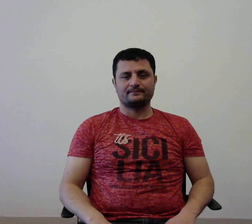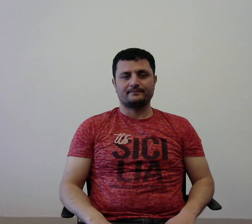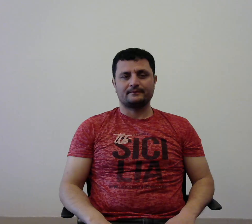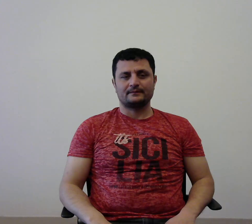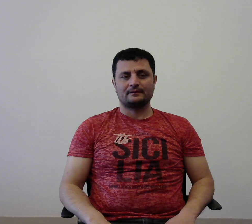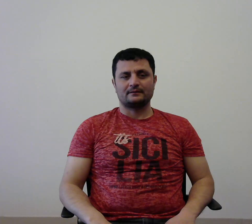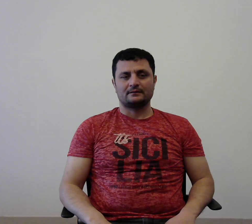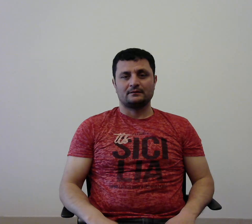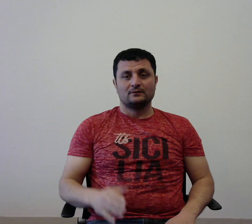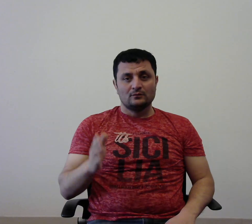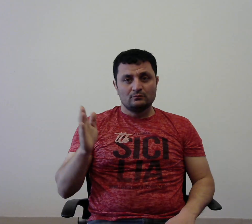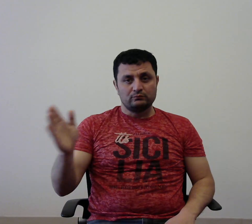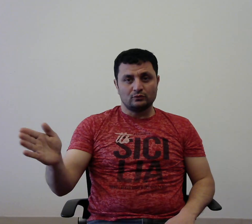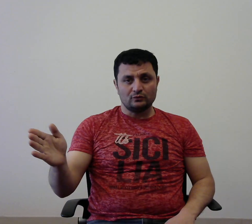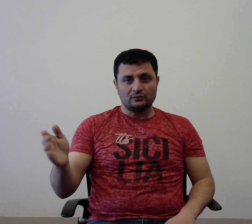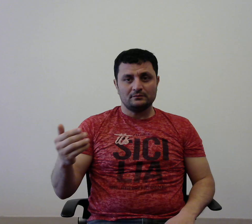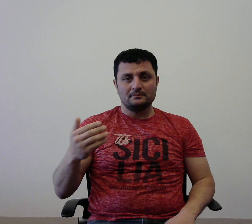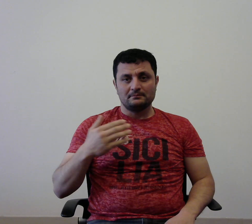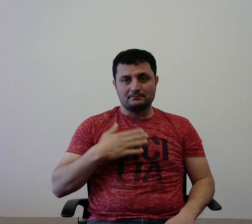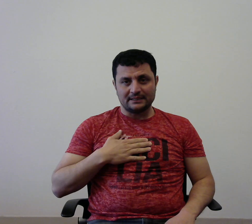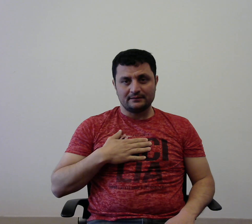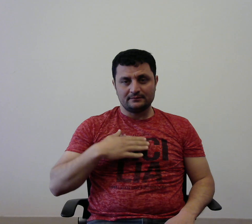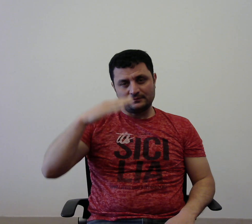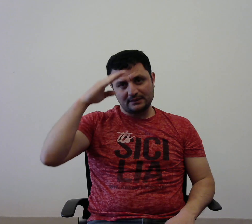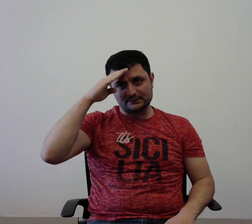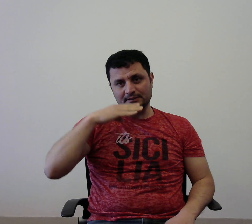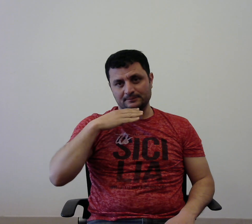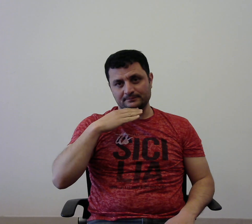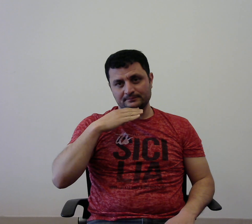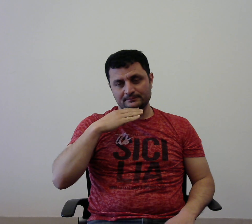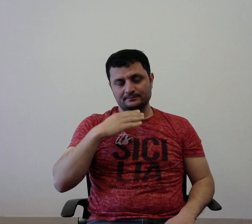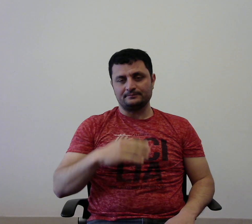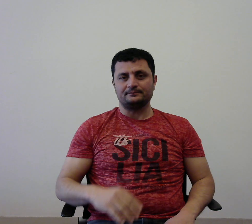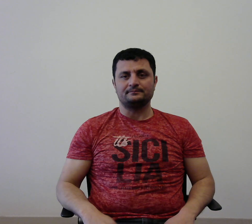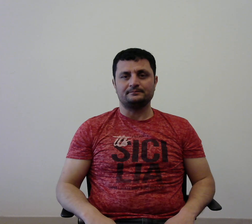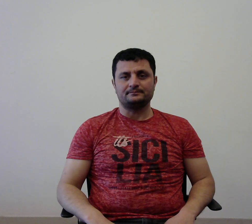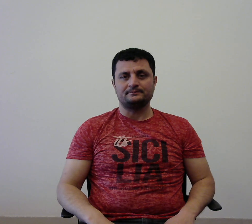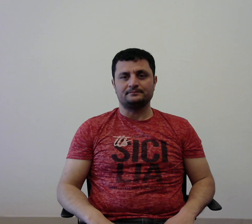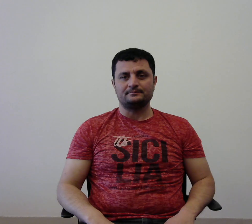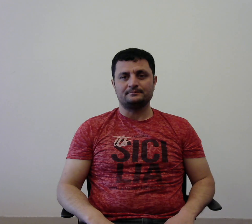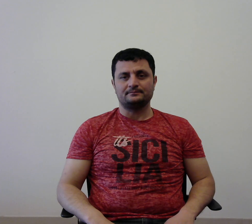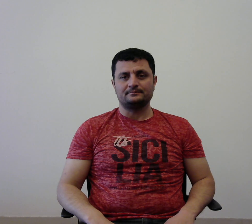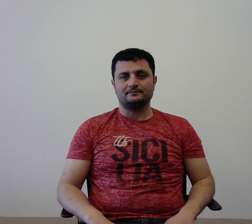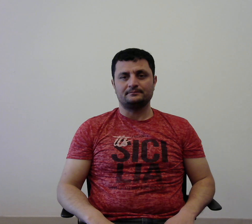Bu mənim atamdır